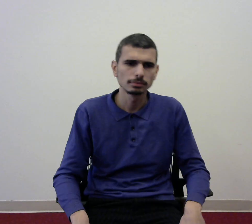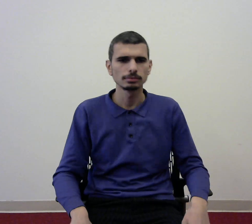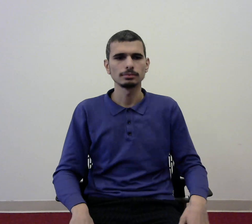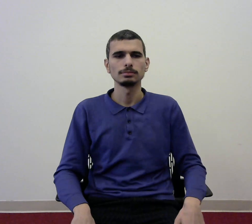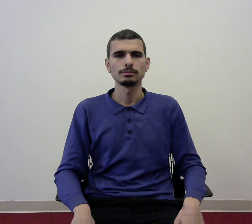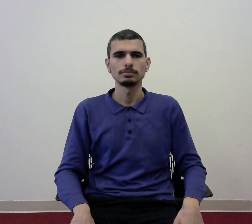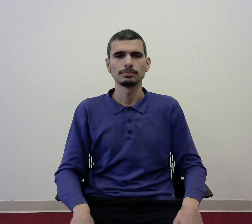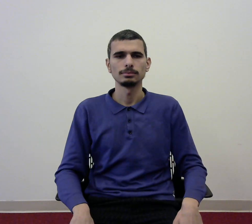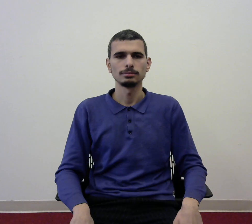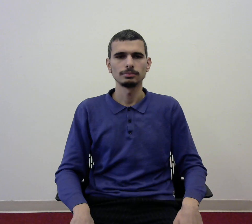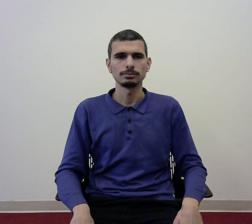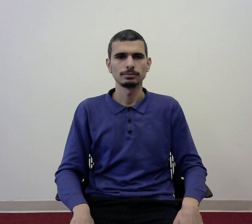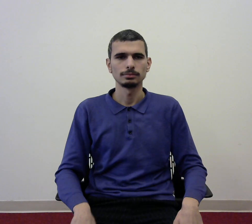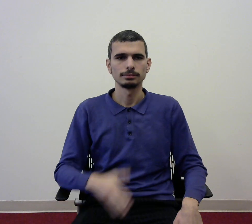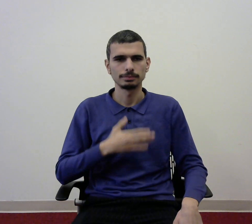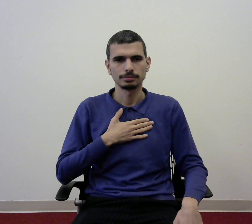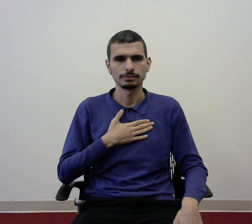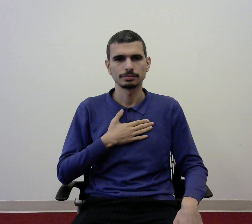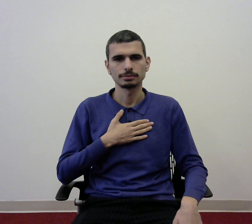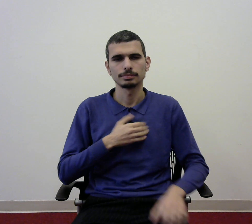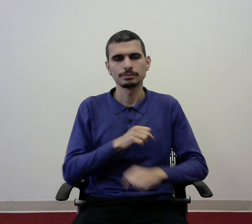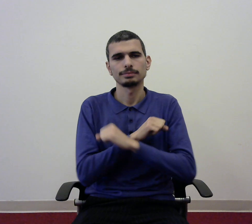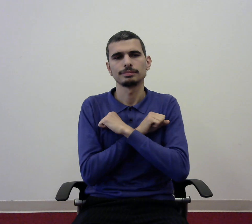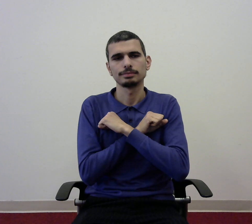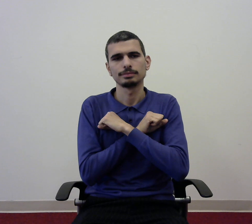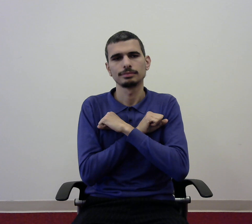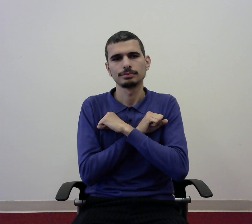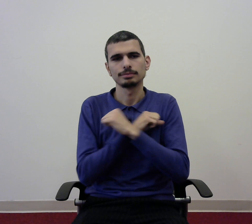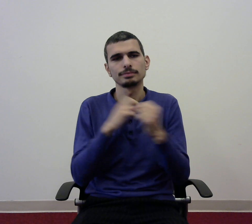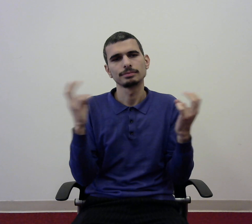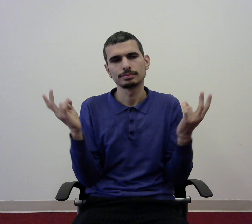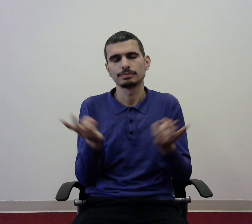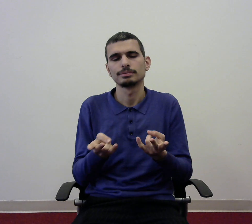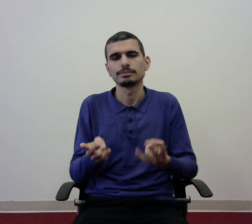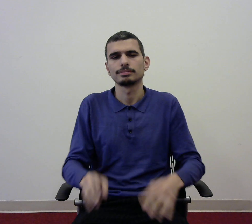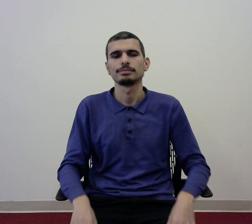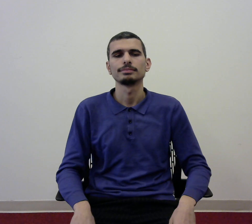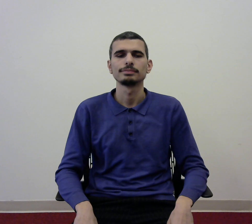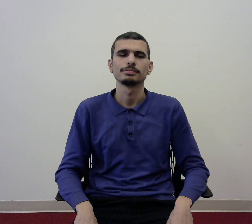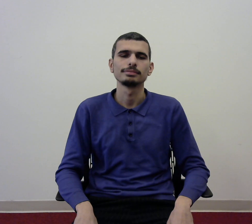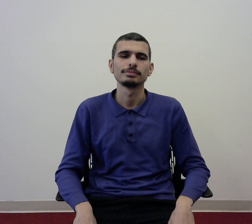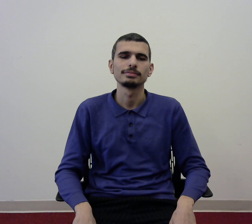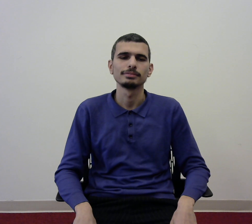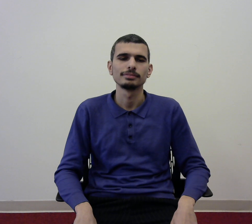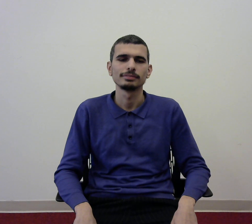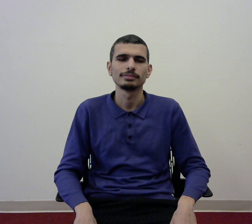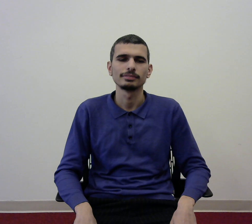Mənə istirahət etmək lazımdır